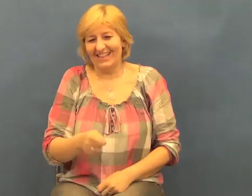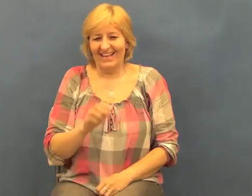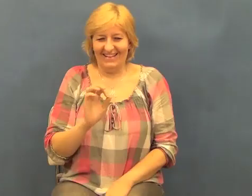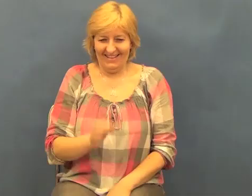Zgadza się.